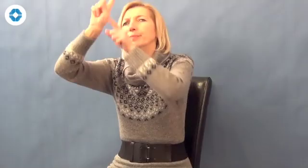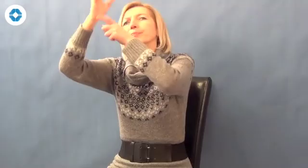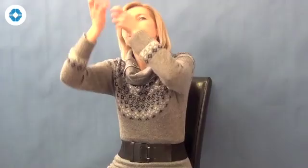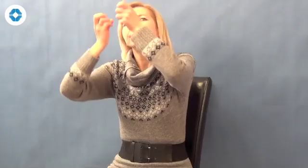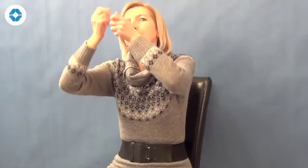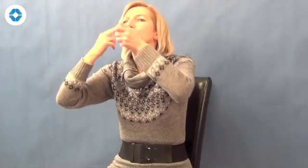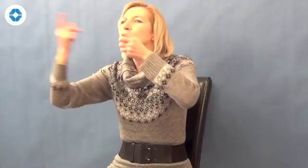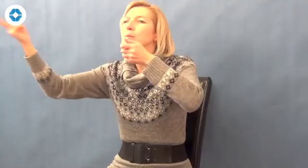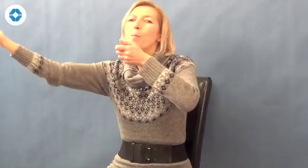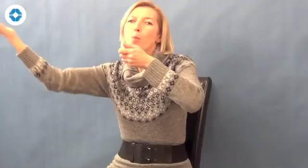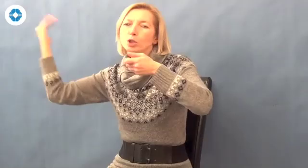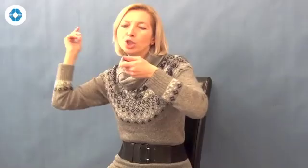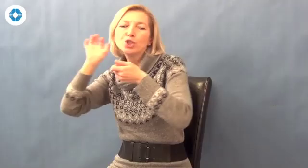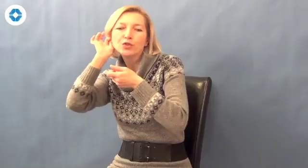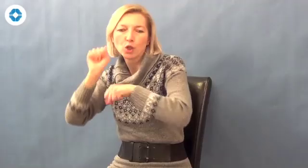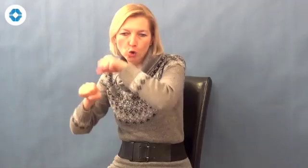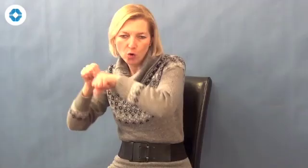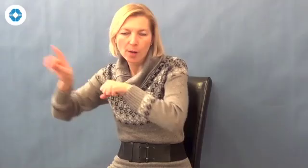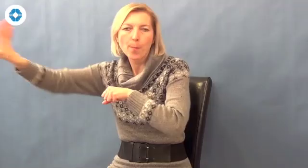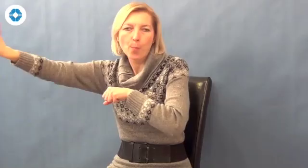Widzi, że przejeżdża dziewczyna na rowerze.